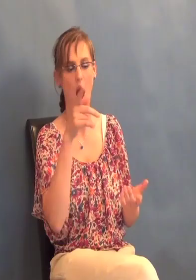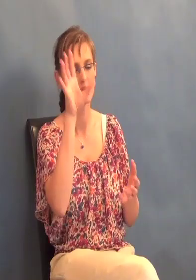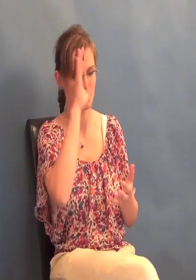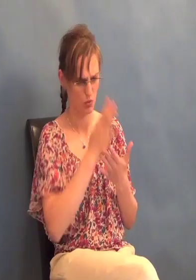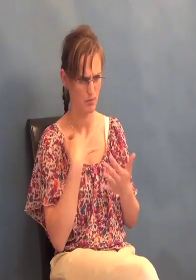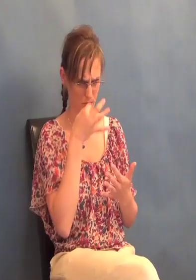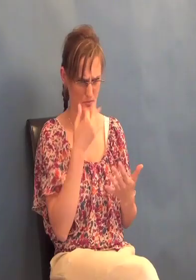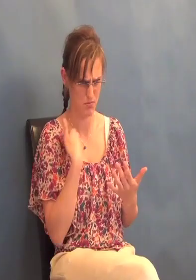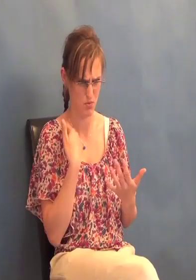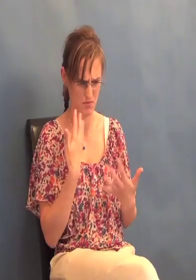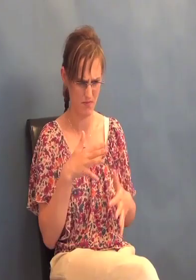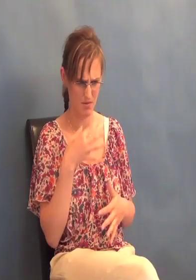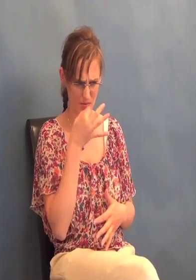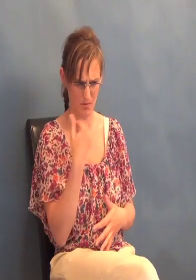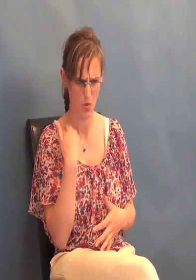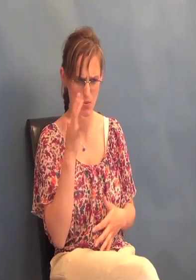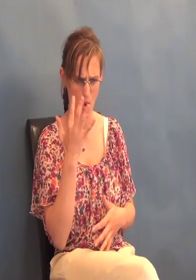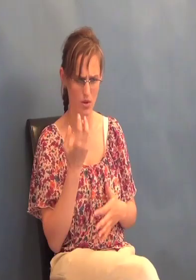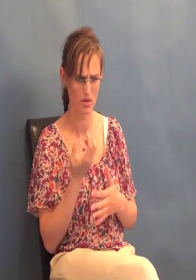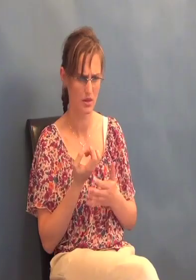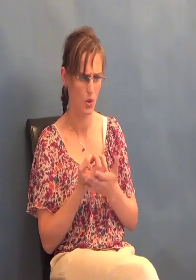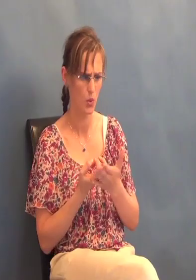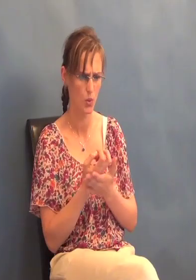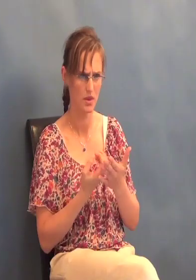Ah, zapomniałam, już o to pytałam? Piąty lutego?